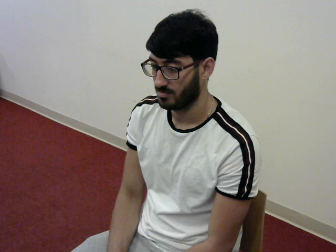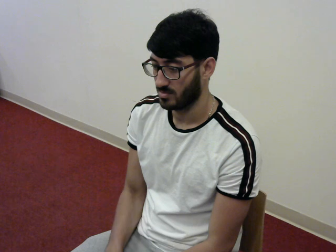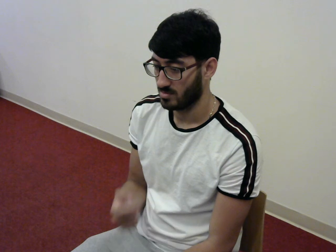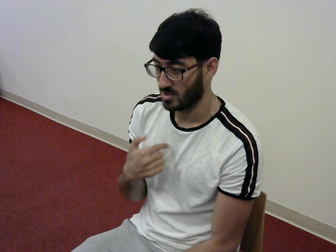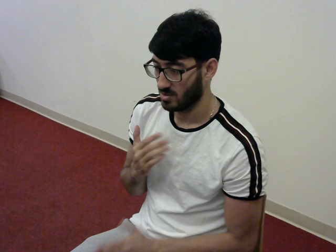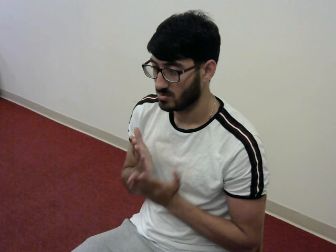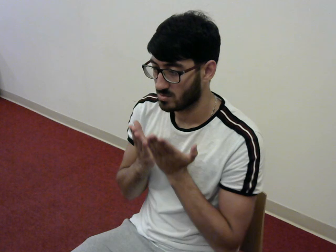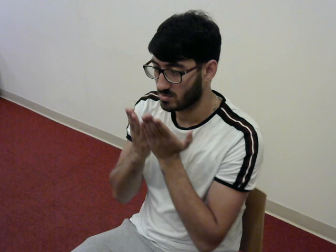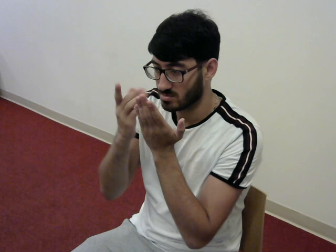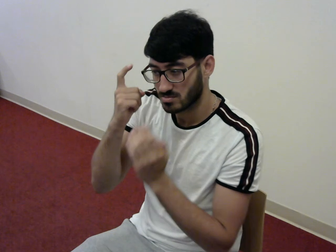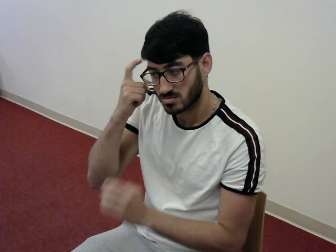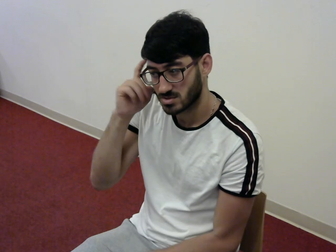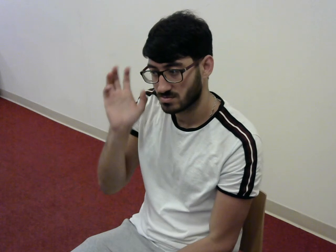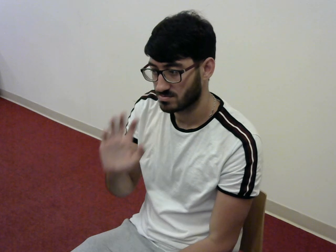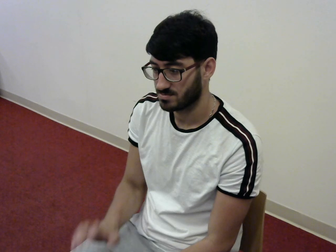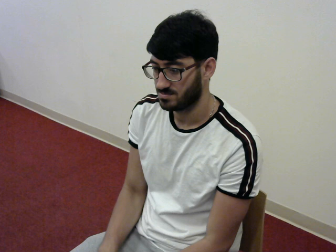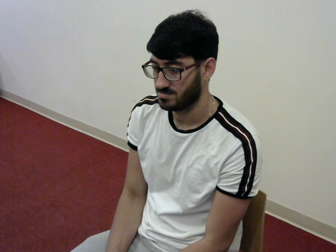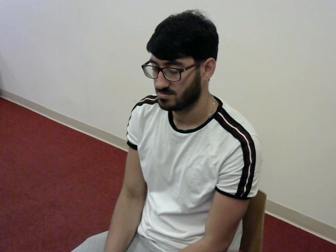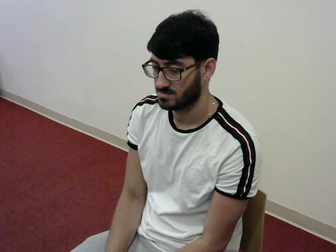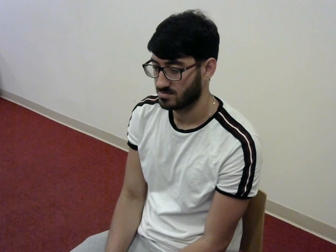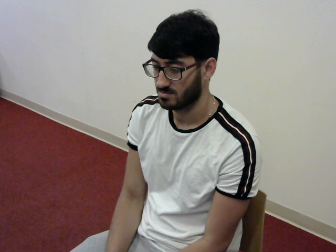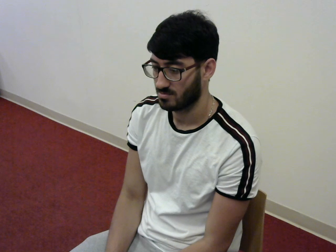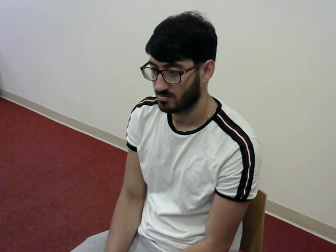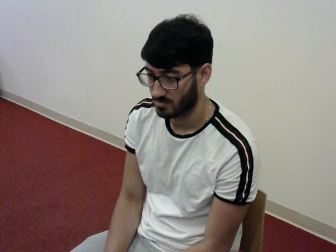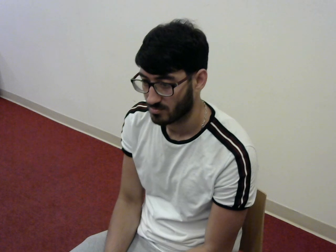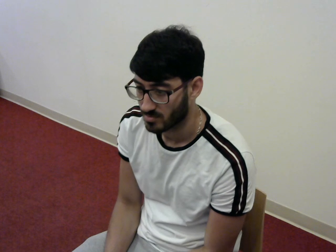Mən oxuya bilmirəm